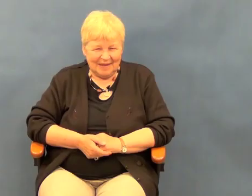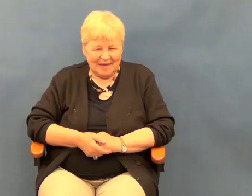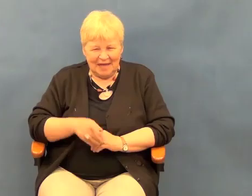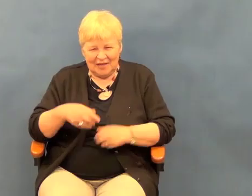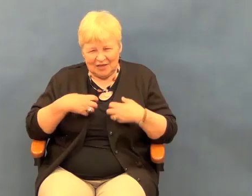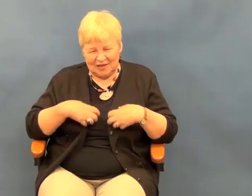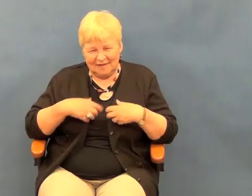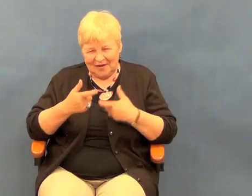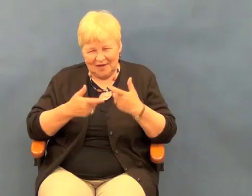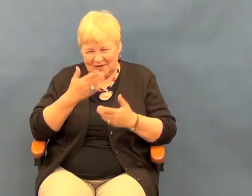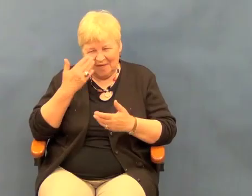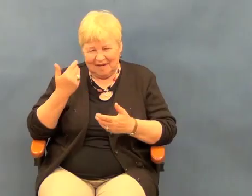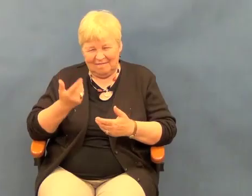Zwierzęta nie umieją tego robić.